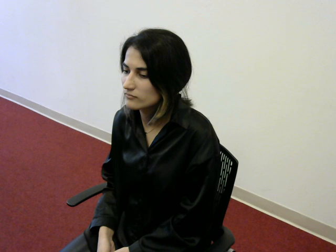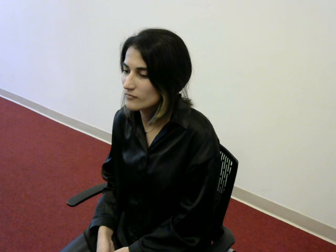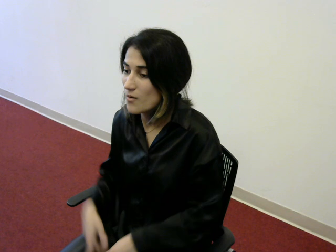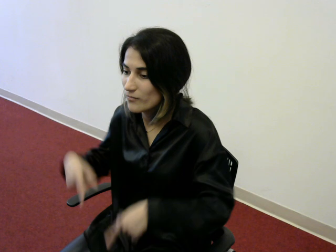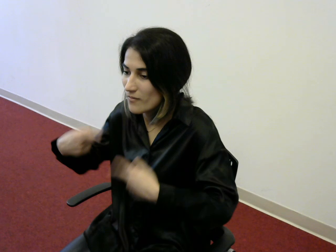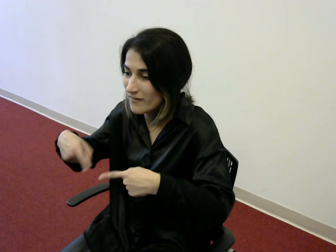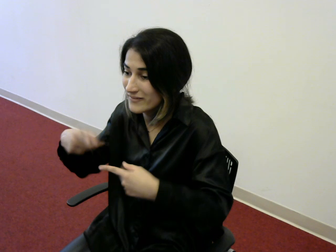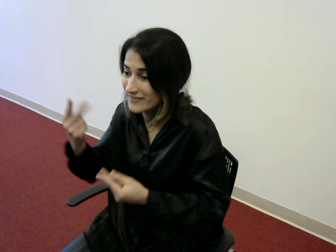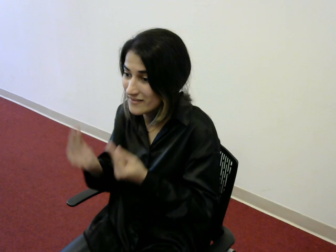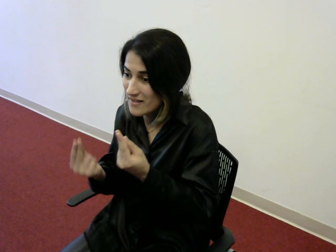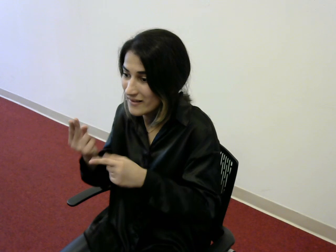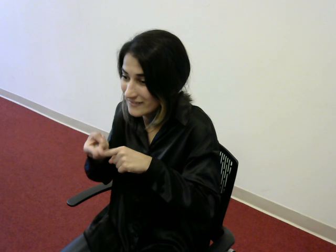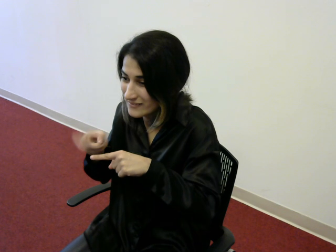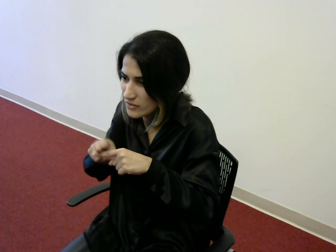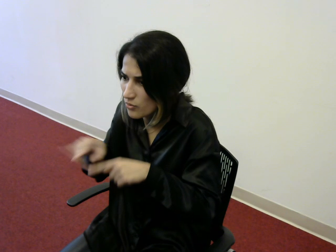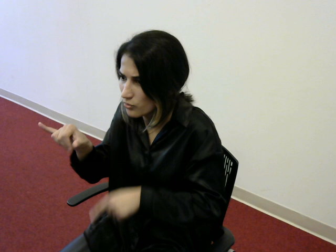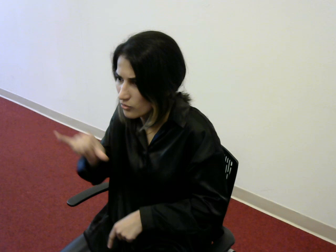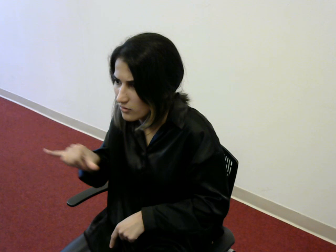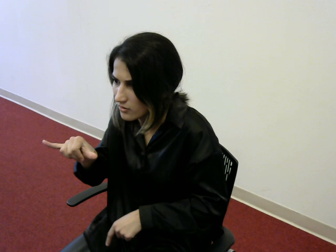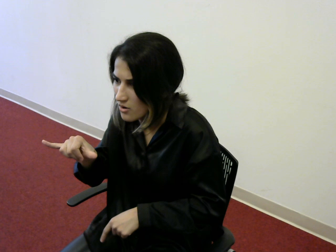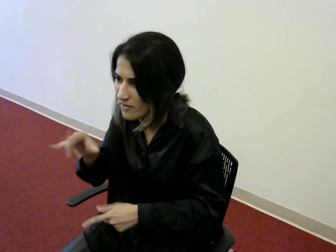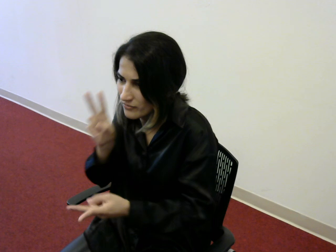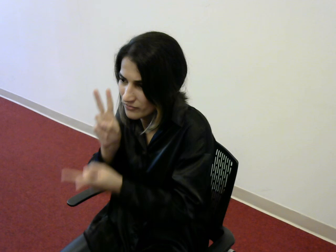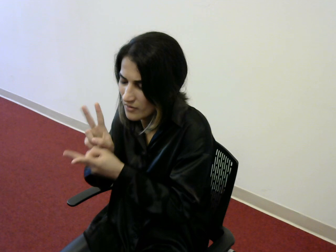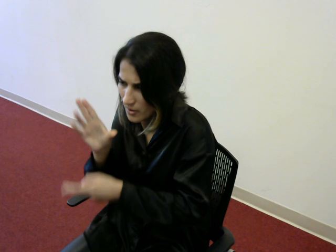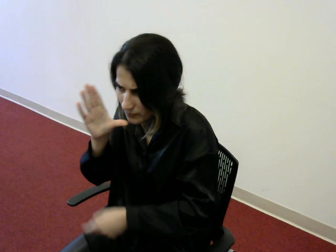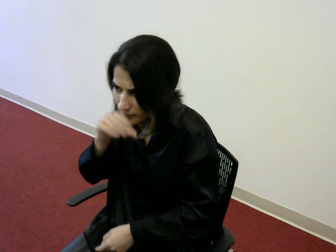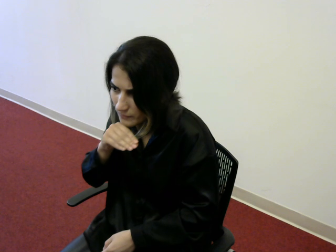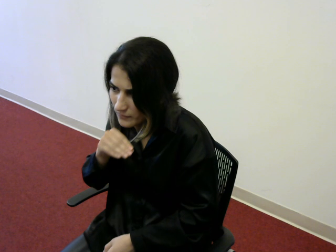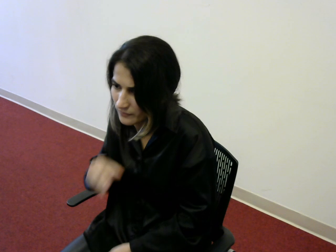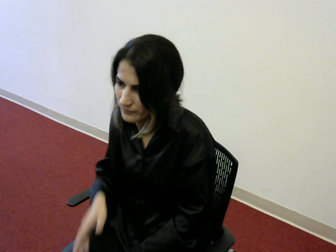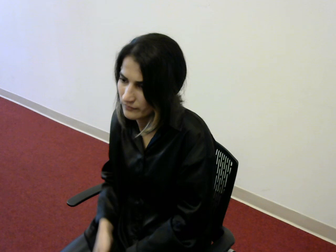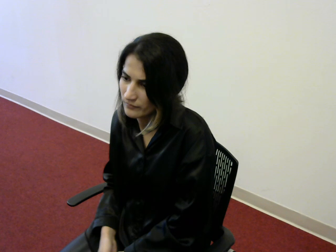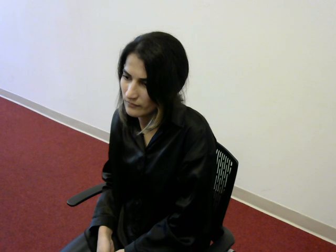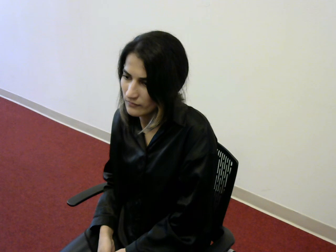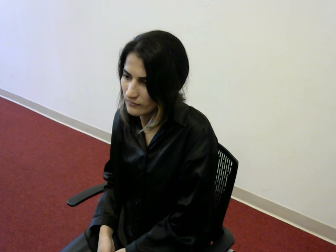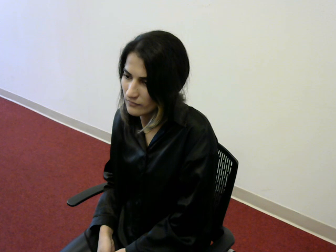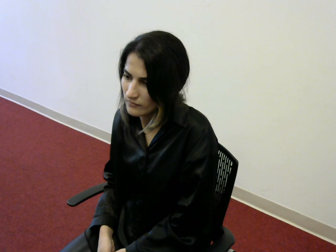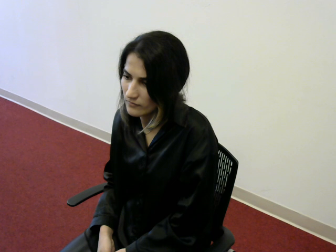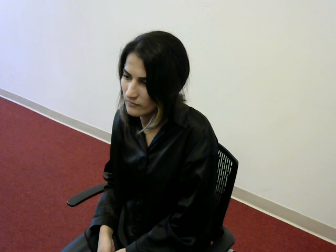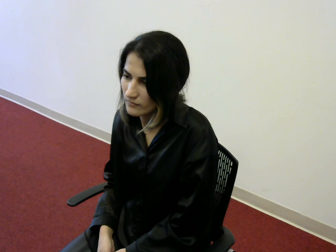Futbol oynamaq üçün harda görüşə bilərik?